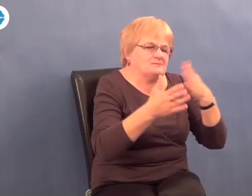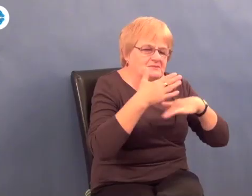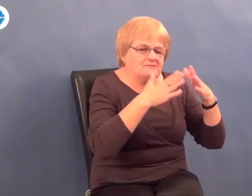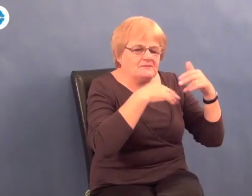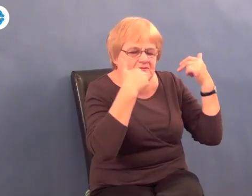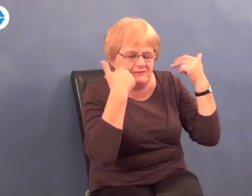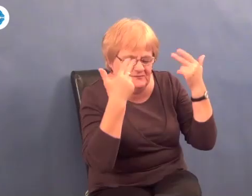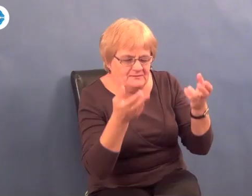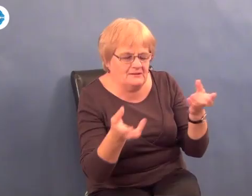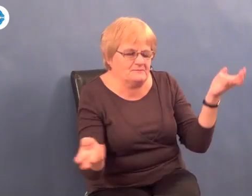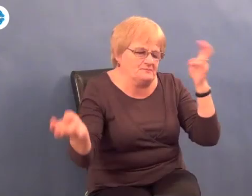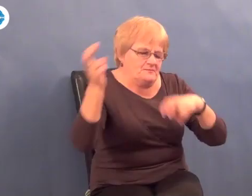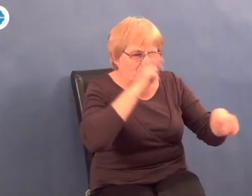Potem wracają, wsiadają do autobusu.